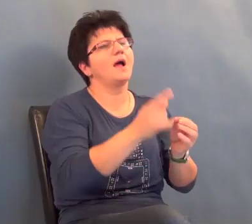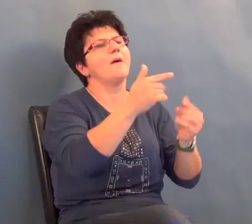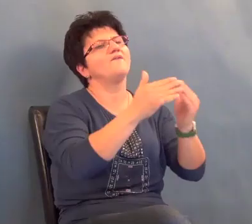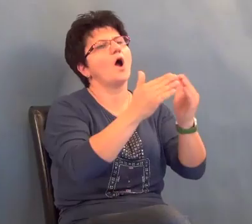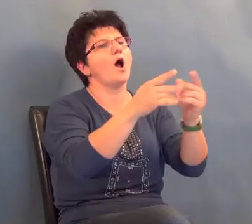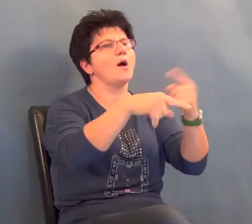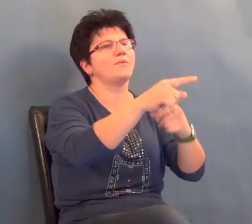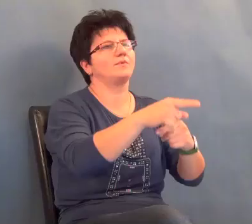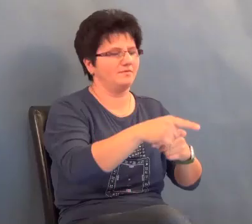Jakieś sprawy w domu.